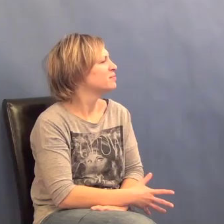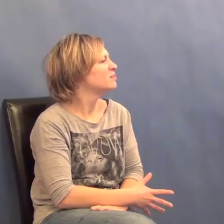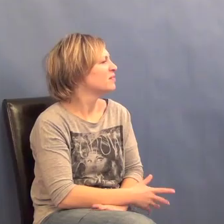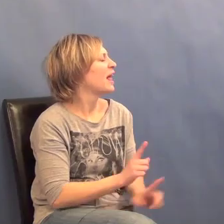Naturalnie.